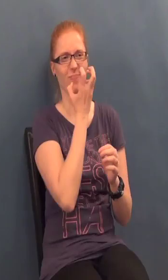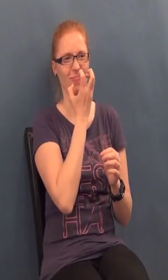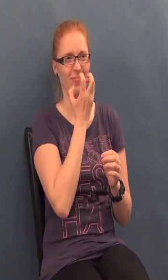Już.